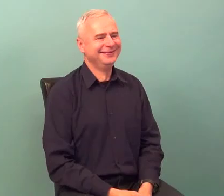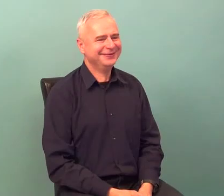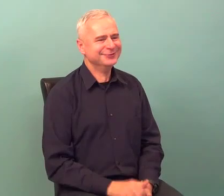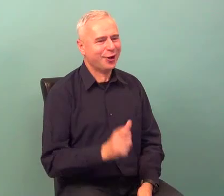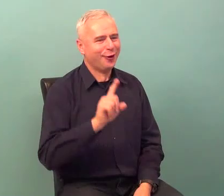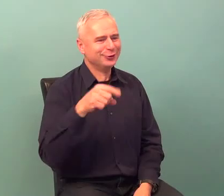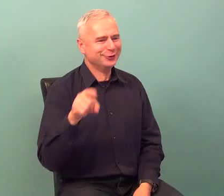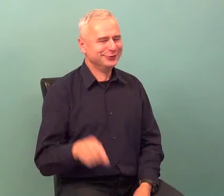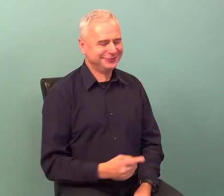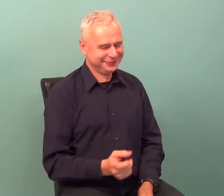Co godzinę.